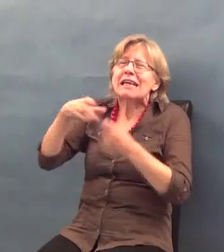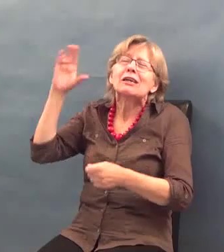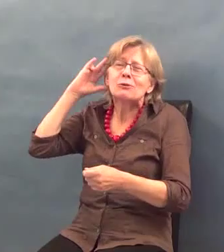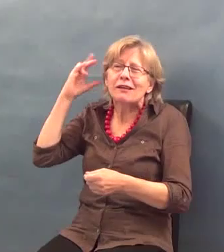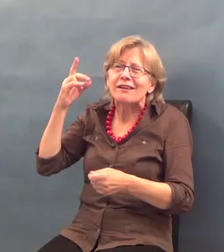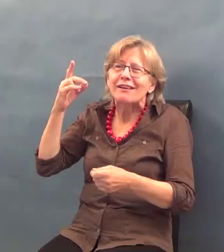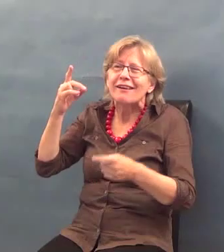Przeszkadzało jej to, co słyszała.